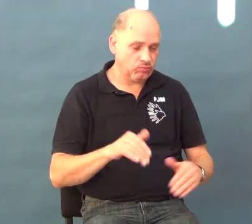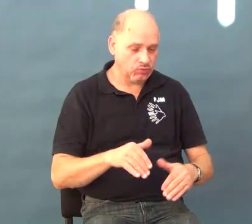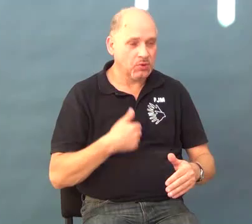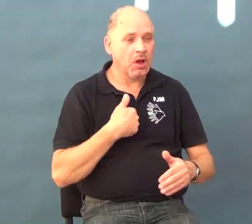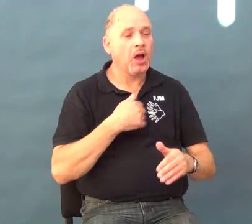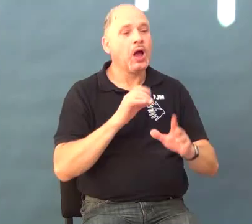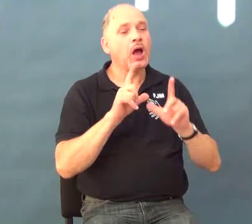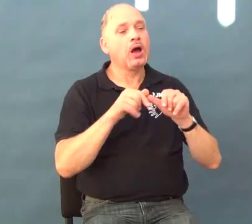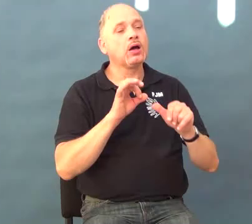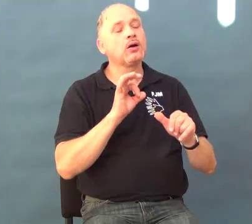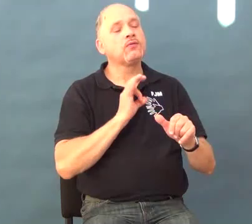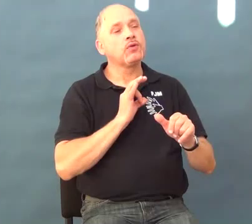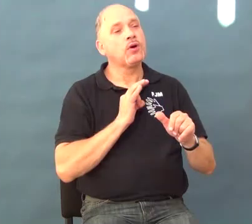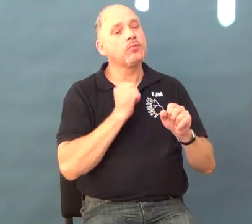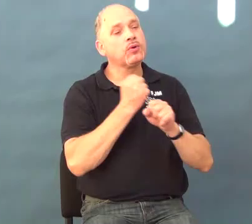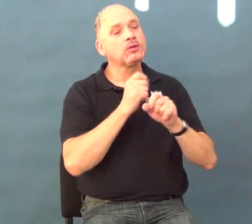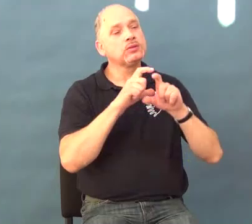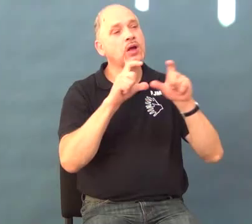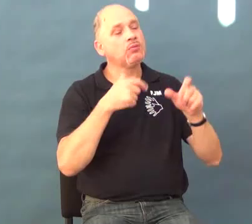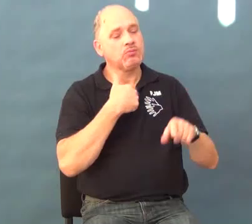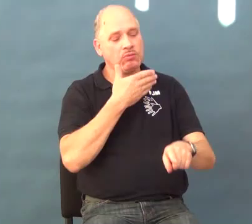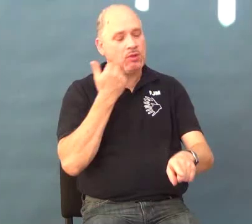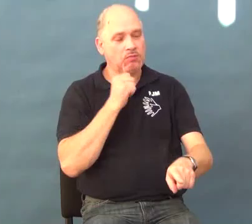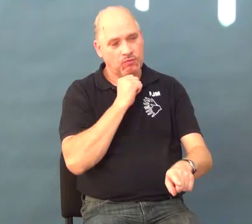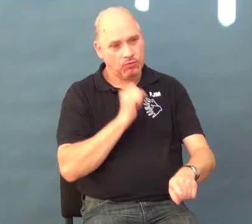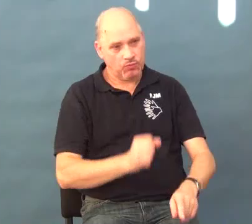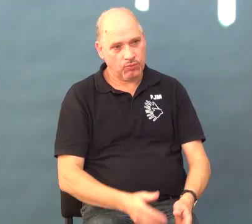Ale w moim zakładzie pracy nie ma takiego znaku w ogóle.